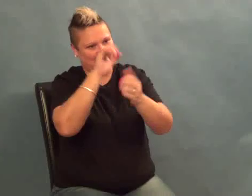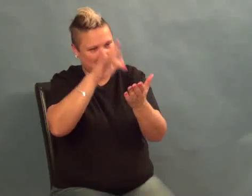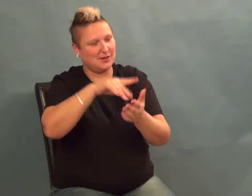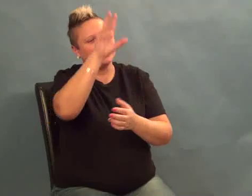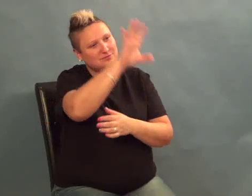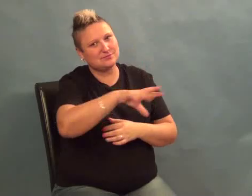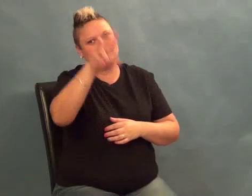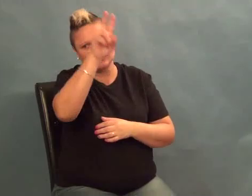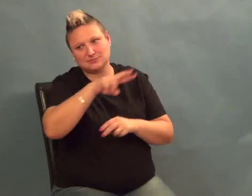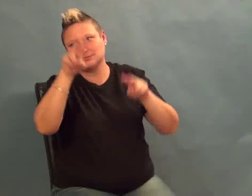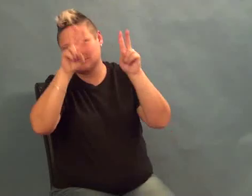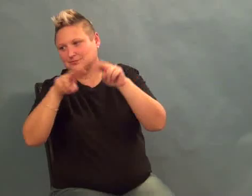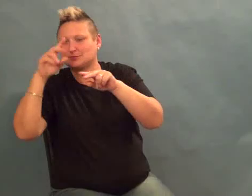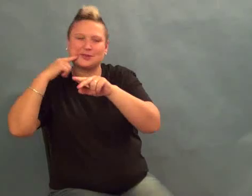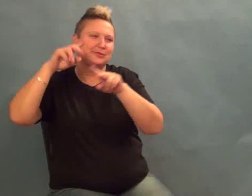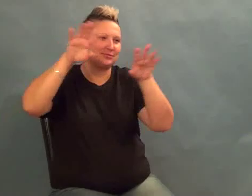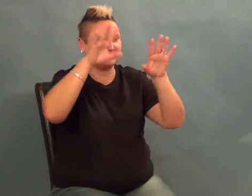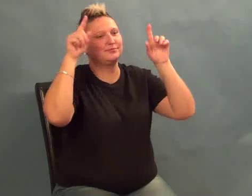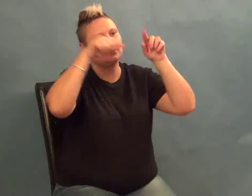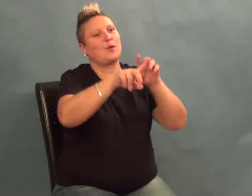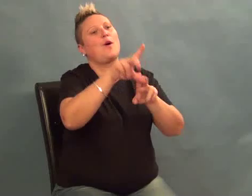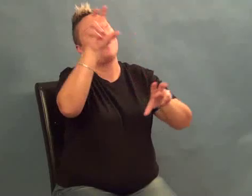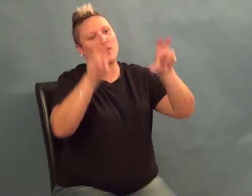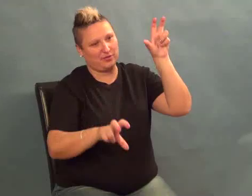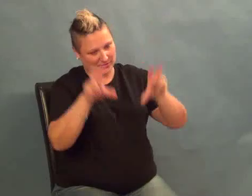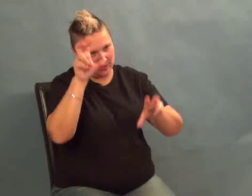Zwiedzają, bawią się, a na końcu docierają do hotelu.